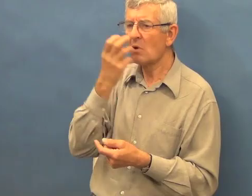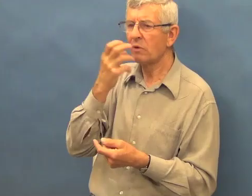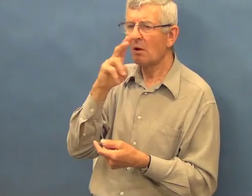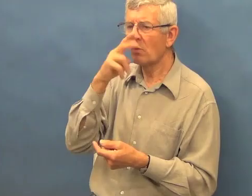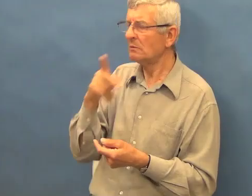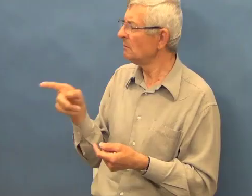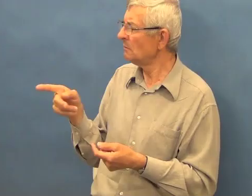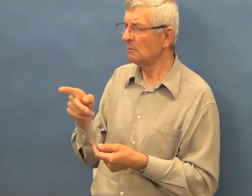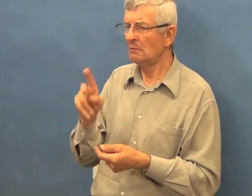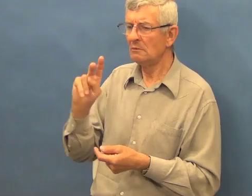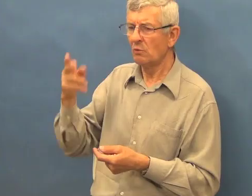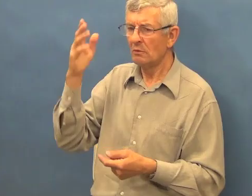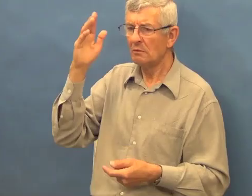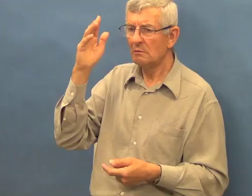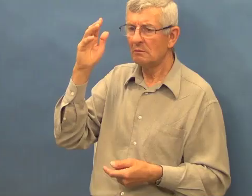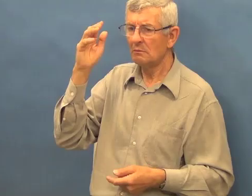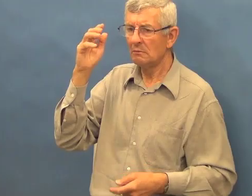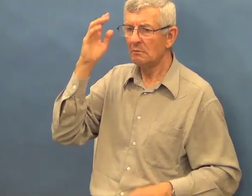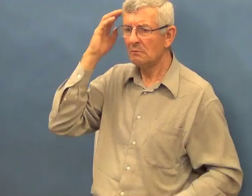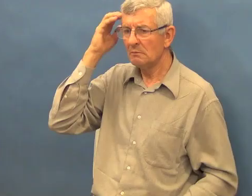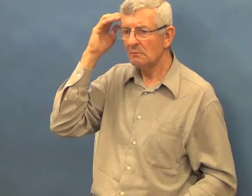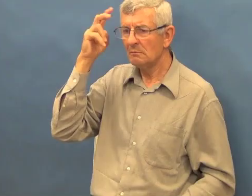Pan zastanawia się, drapie się po głowie: "Skąd....?"